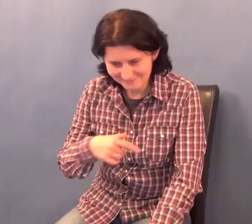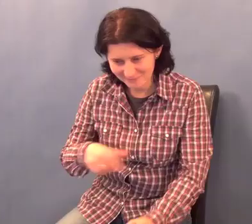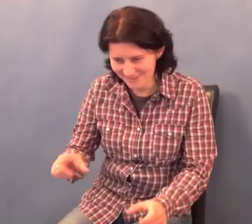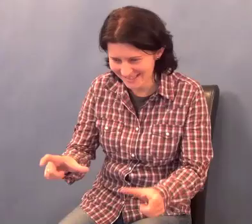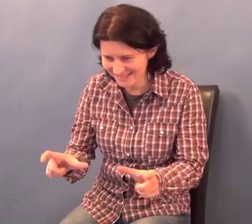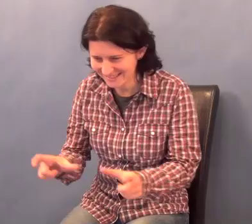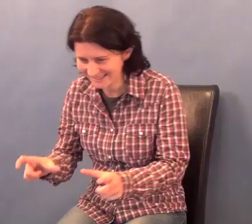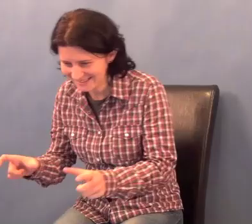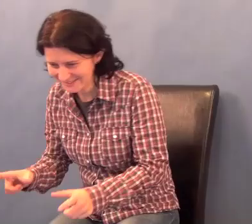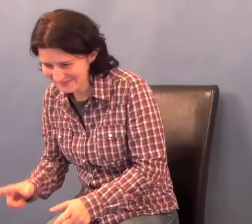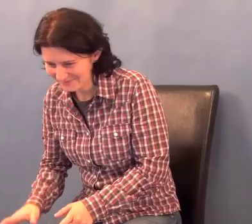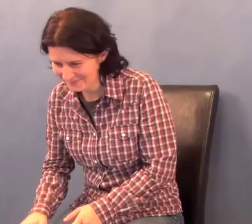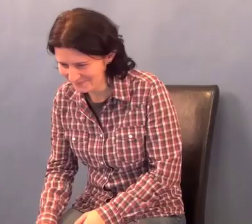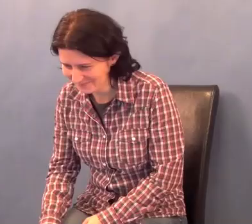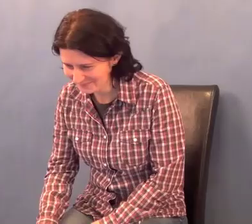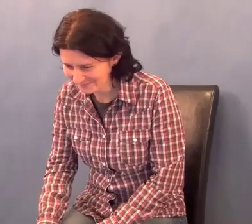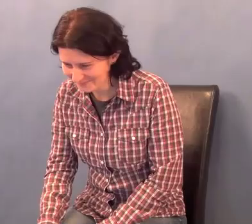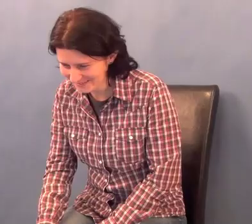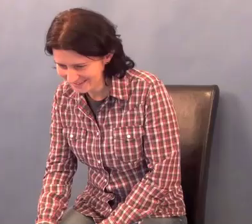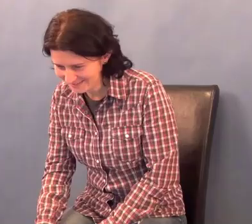Dobrze, muszę pilnować.